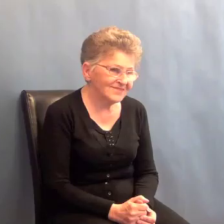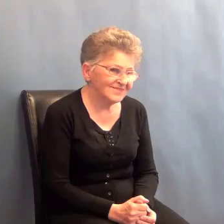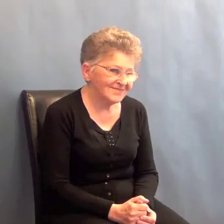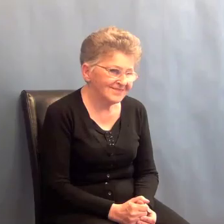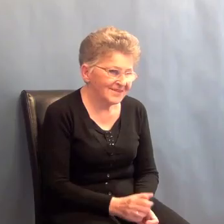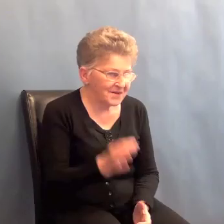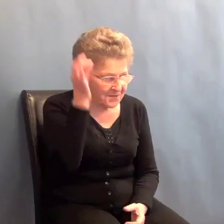Dobranoc, ładnie.